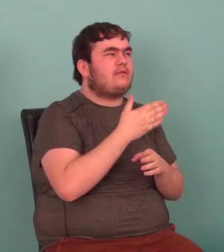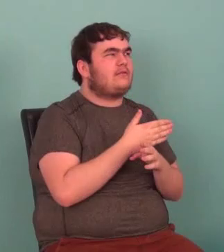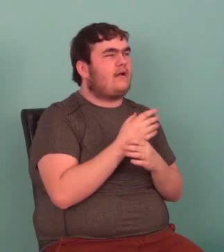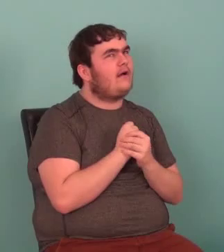Dalej...